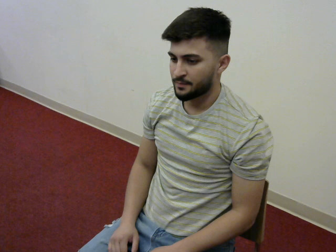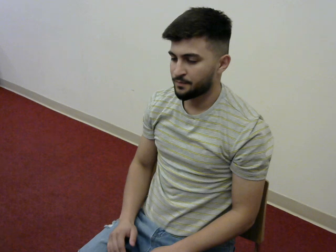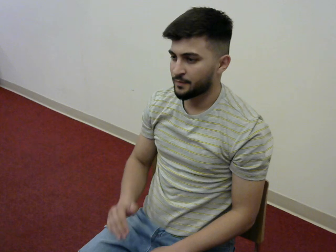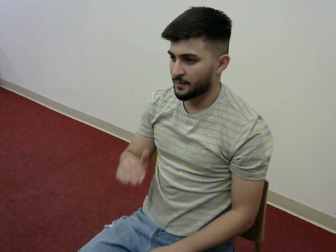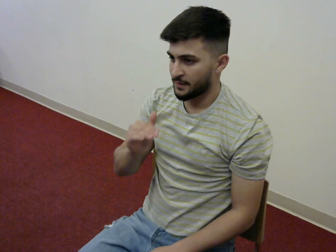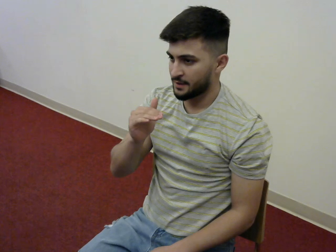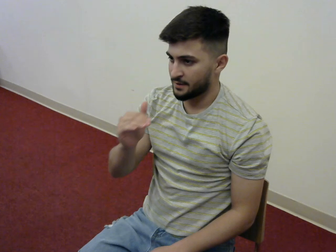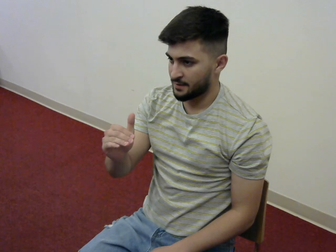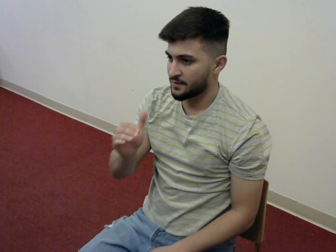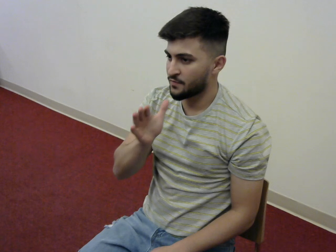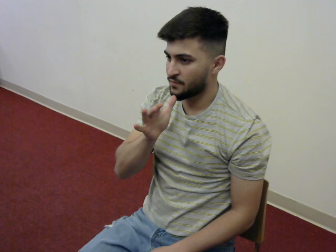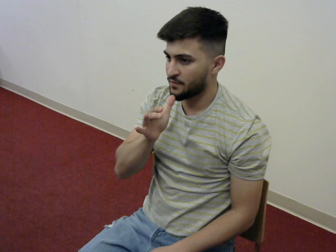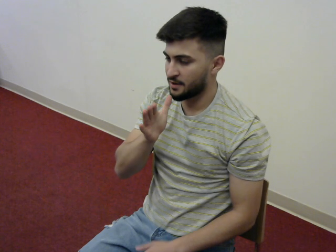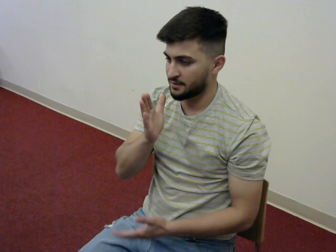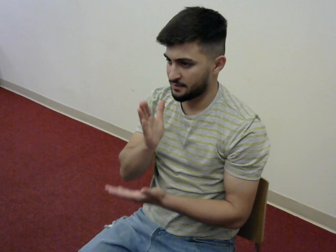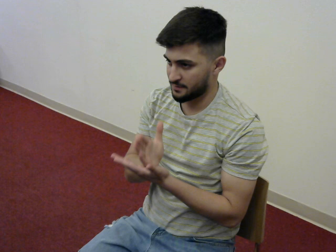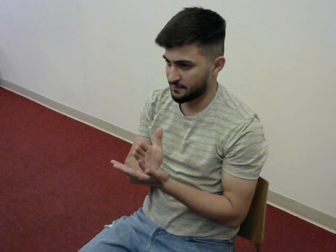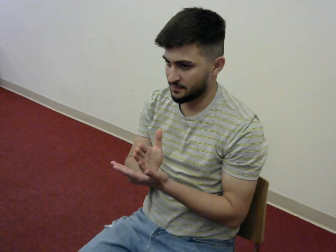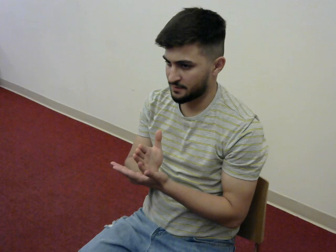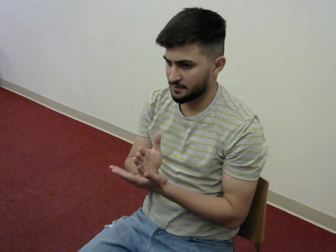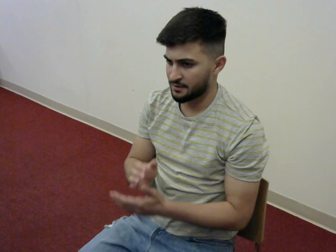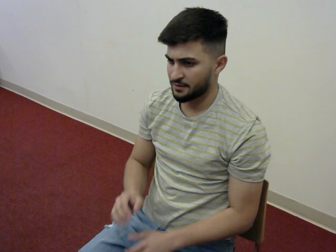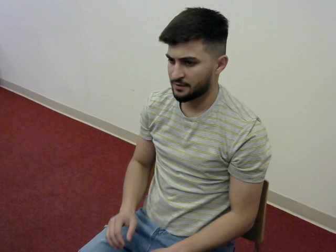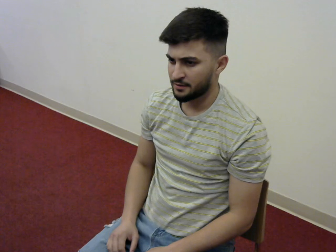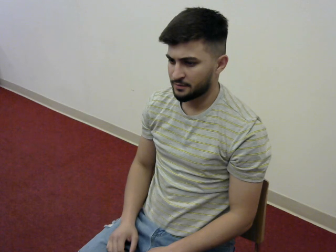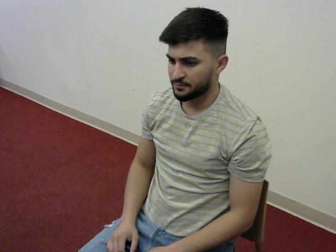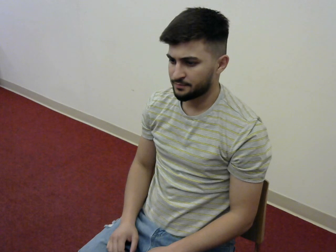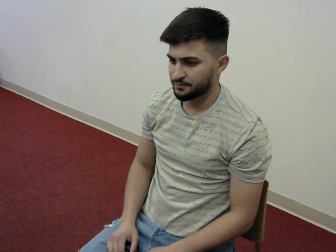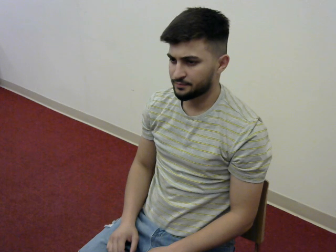Sizin vaxtınız var?